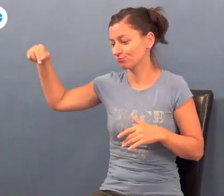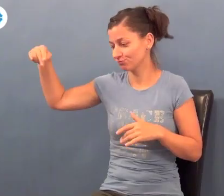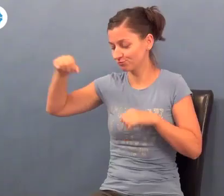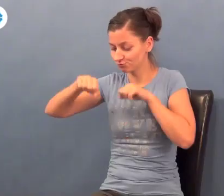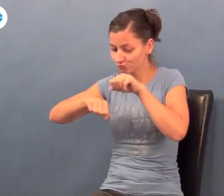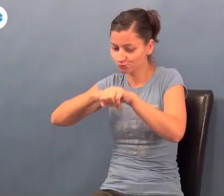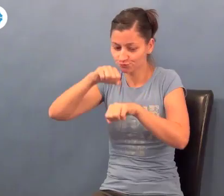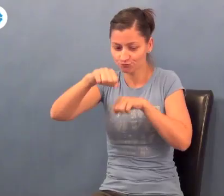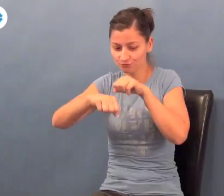Jechał na rowerze.